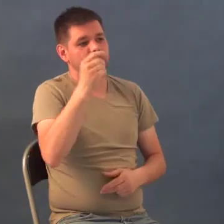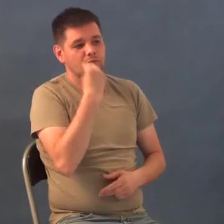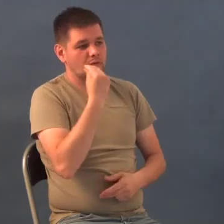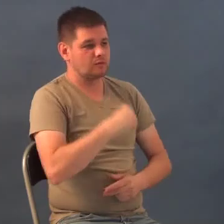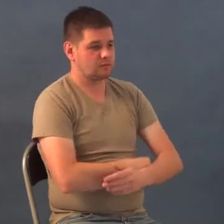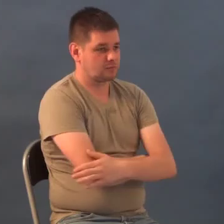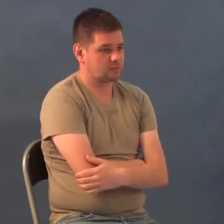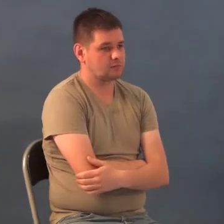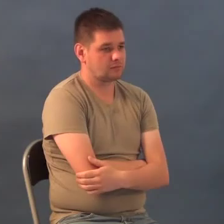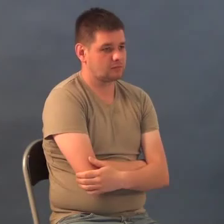Bo pracowałeś, miałeś coś pilnego.